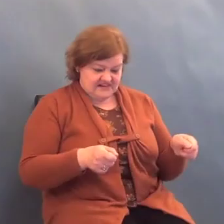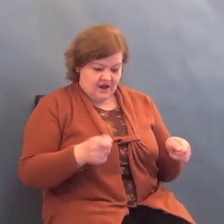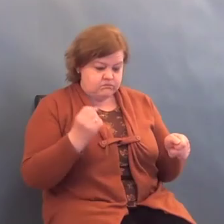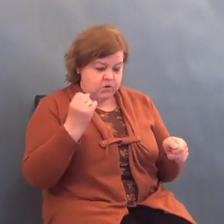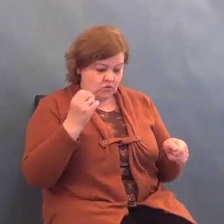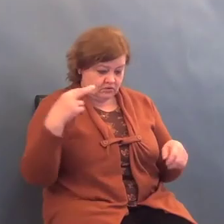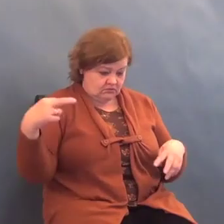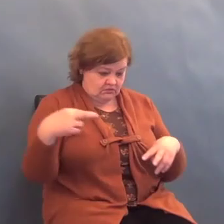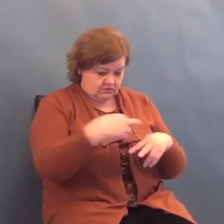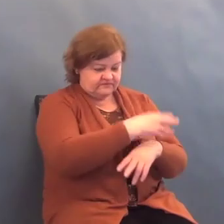Pociąg nadjeżdża.